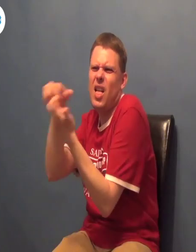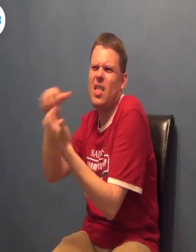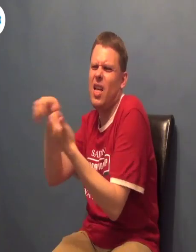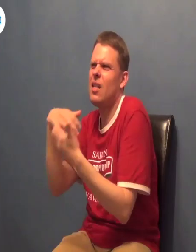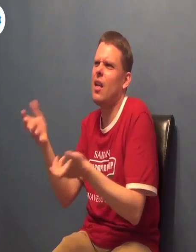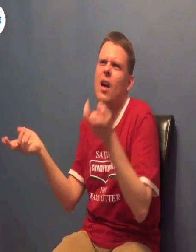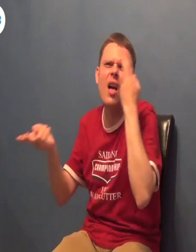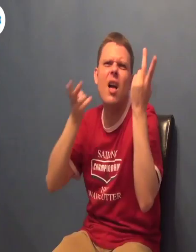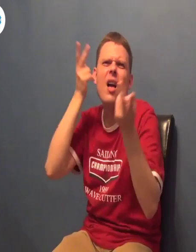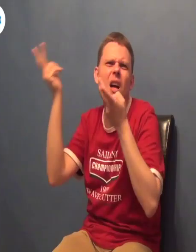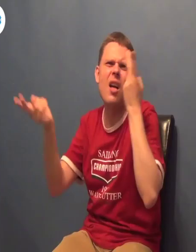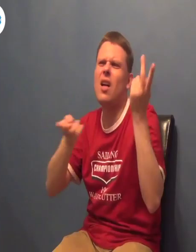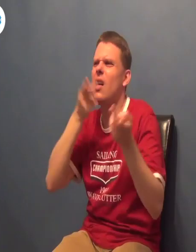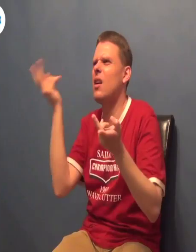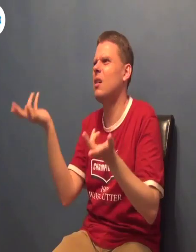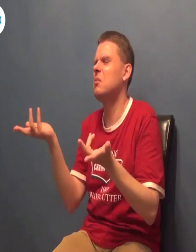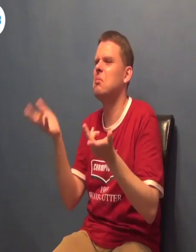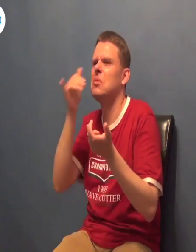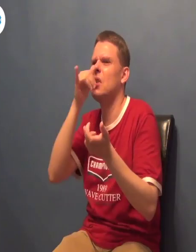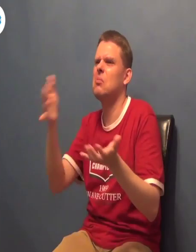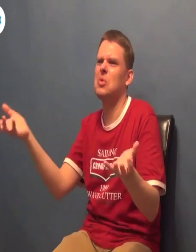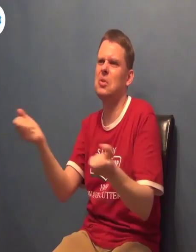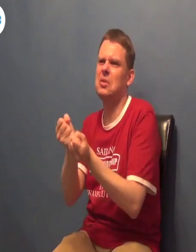Szukają... ale nie mogą jej znaleźć.